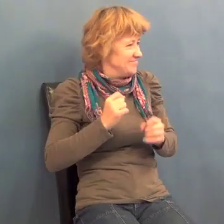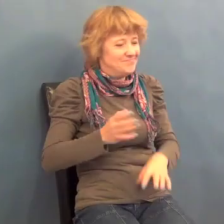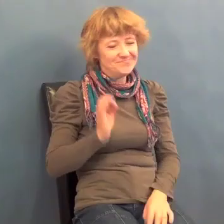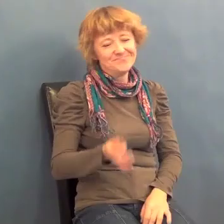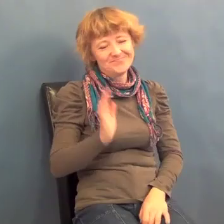Dobrze.